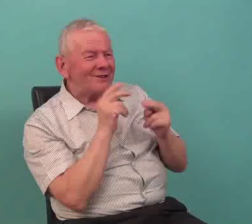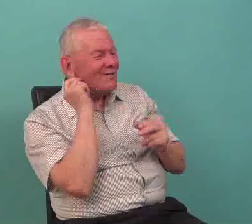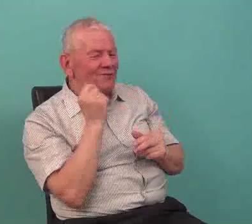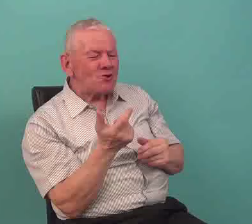Woła ją.